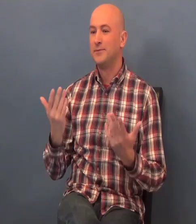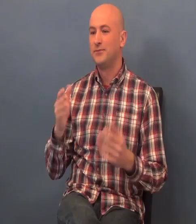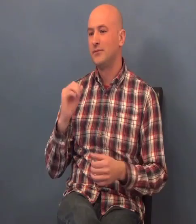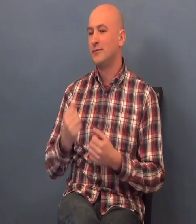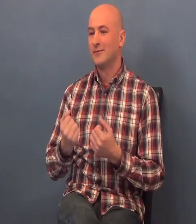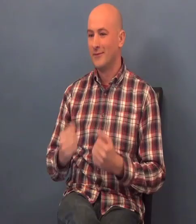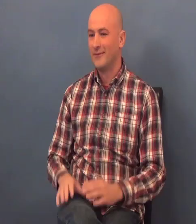Trudno.